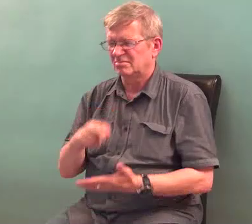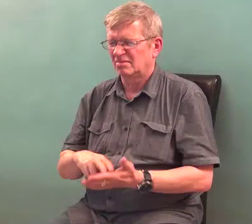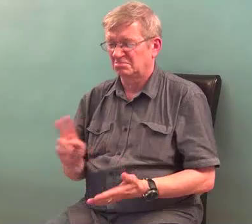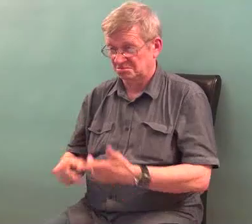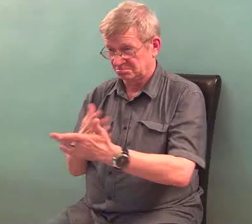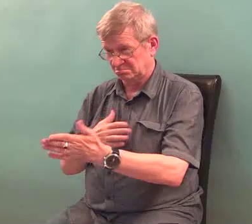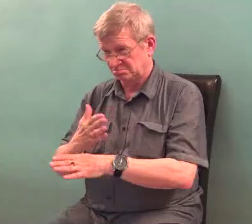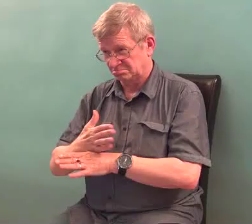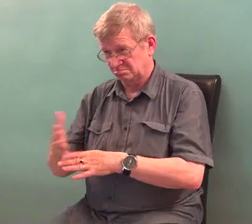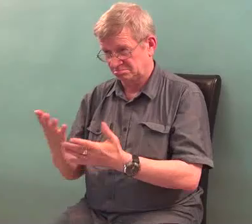A ty chcesz dalej szukać?